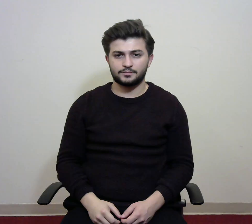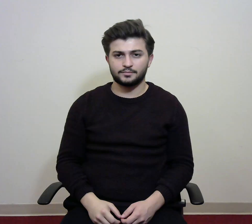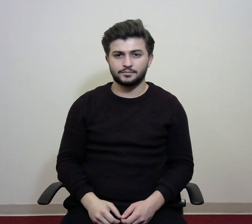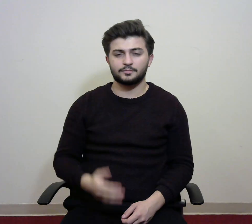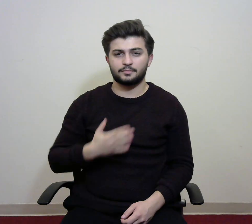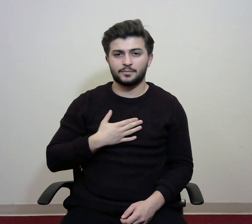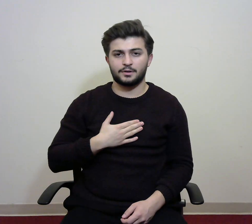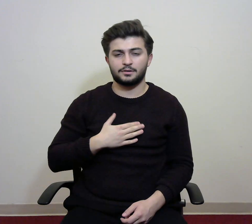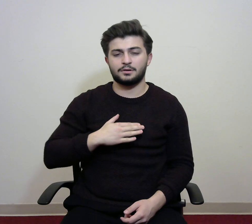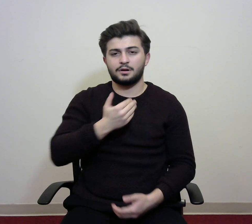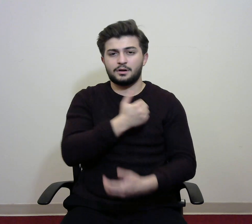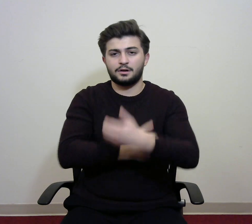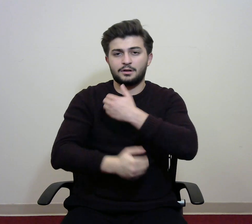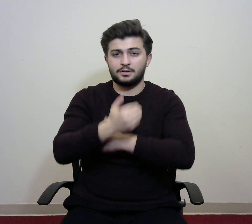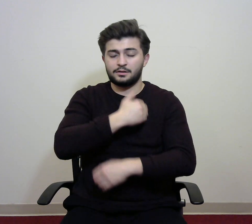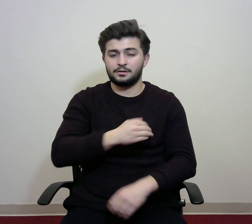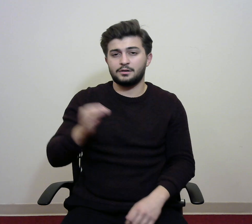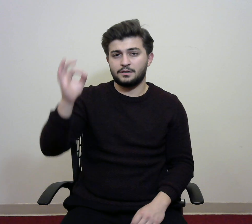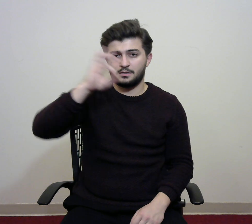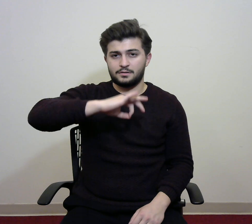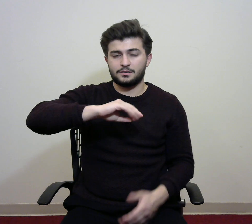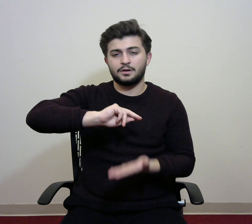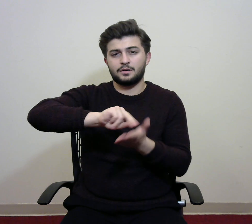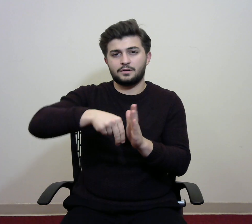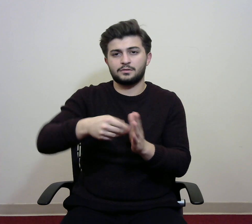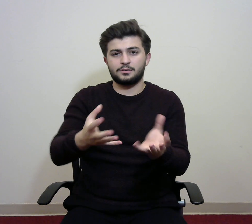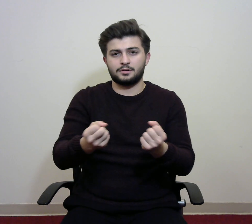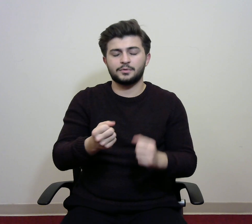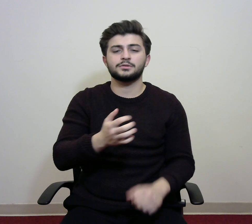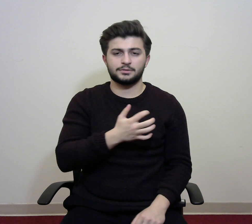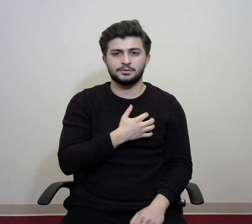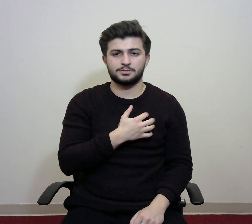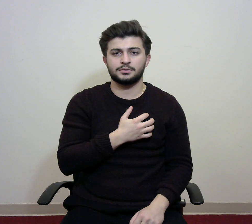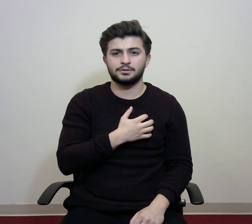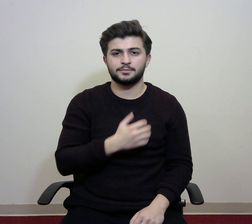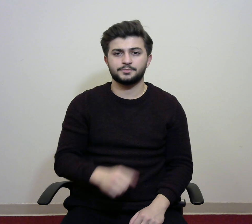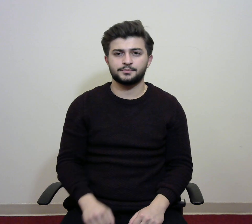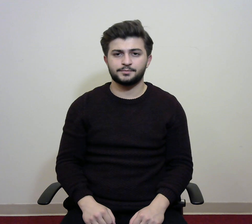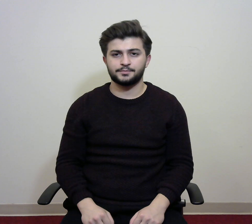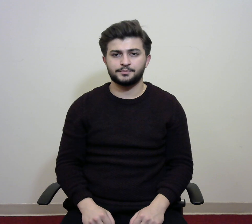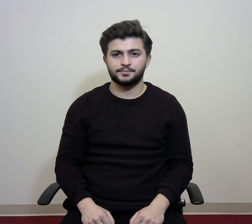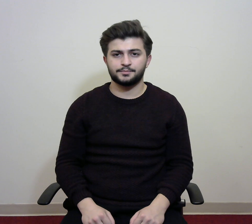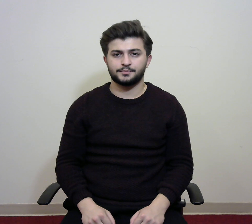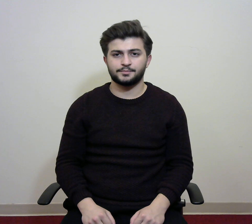Mən əlillik haqqında arayış almaq istəyirəm